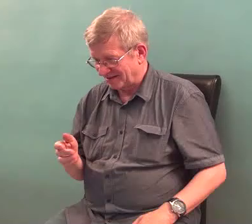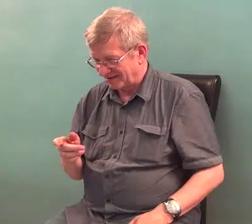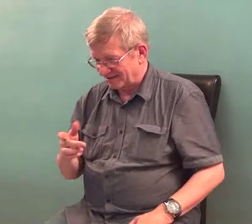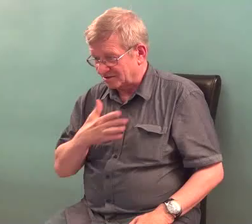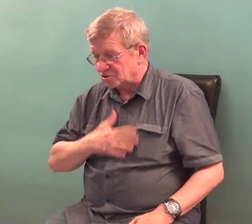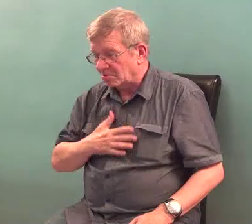Sobota.